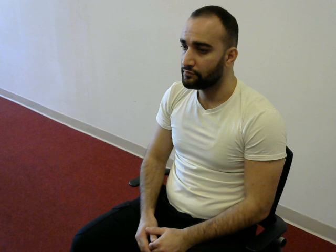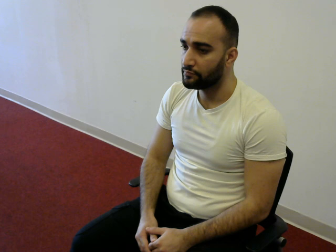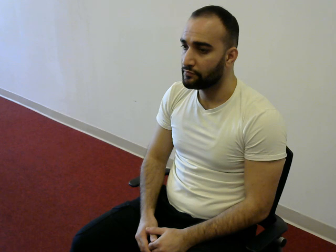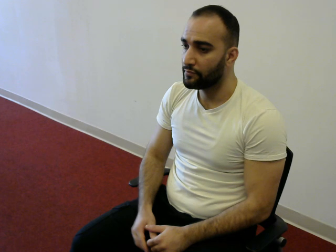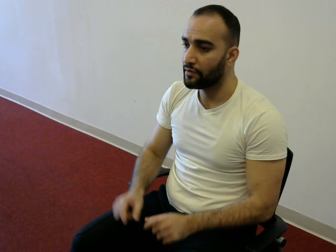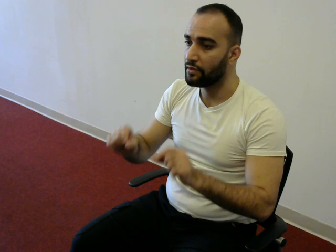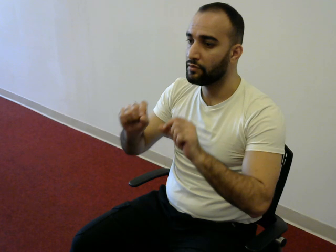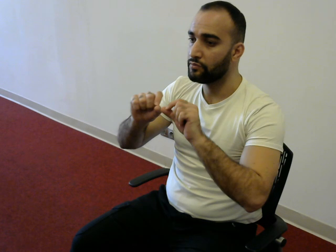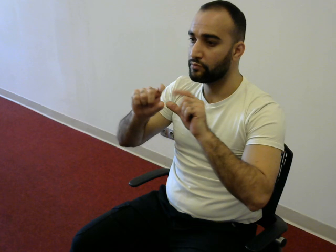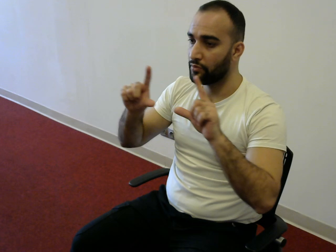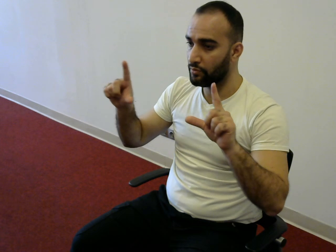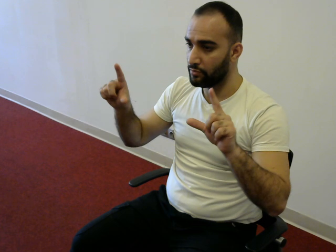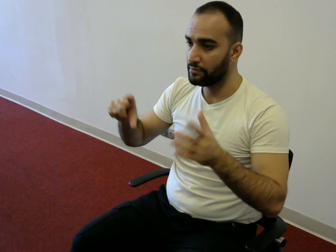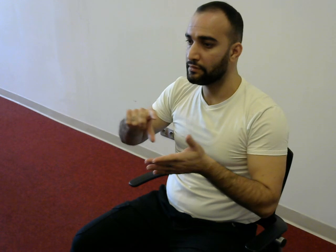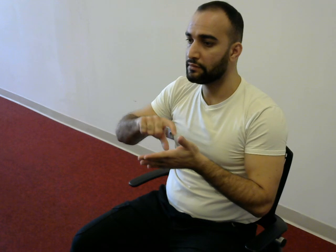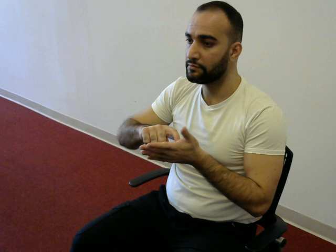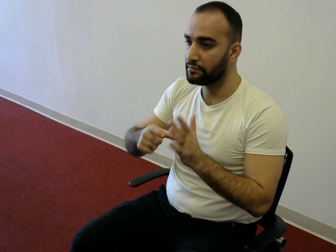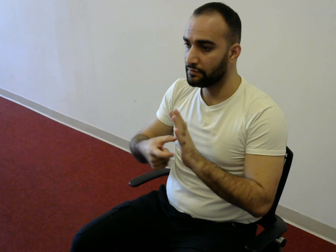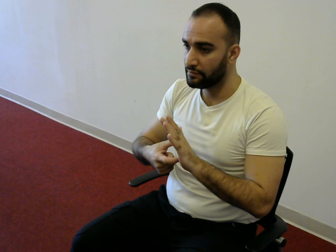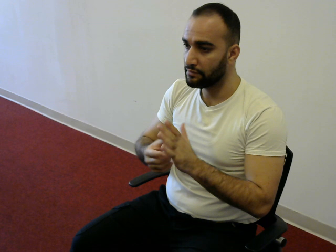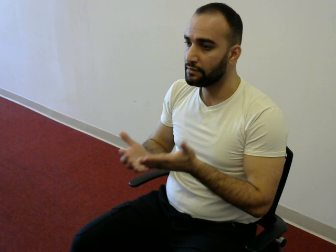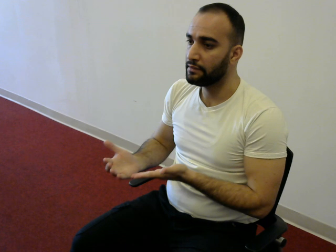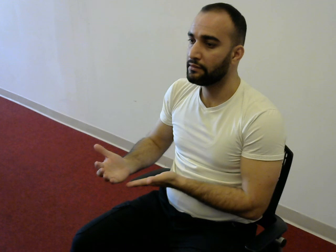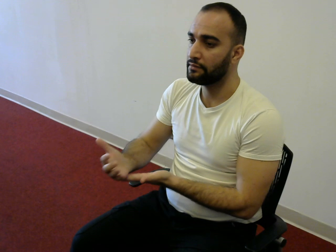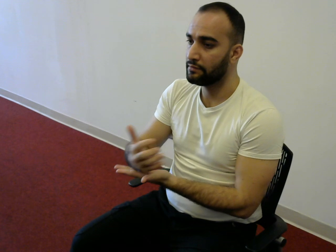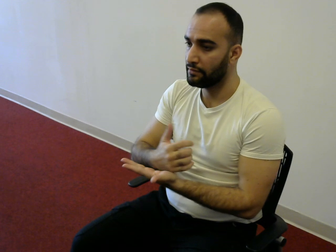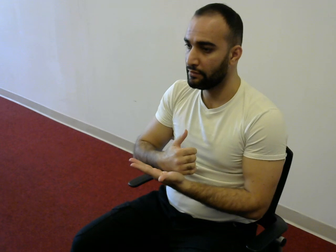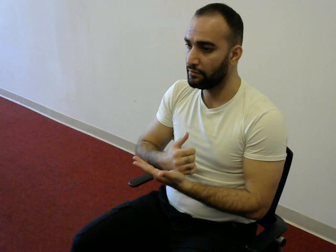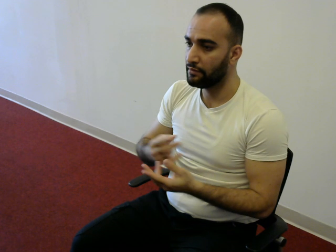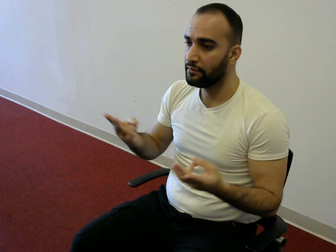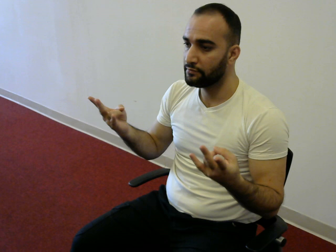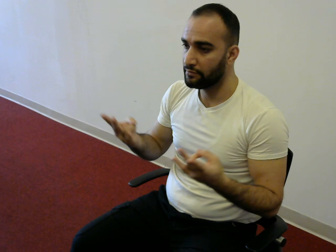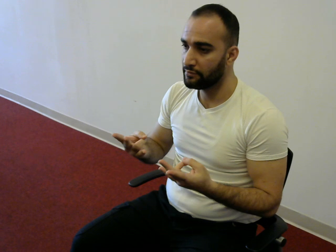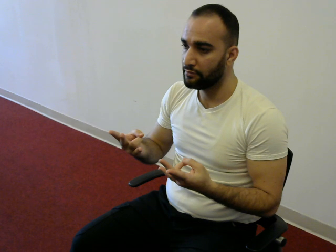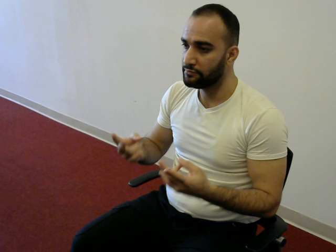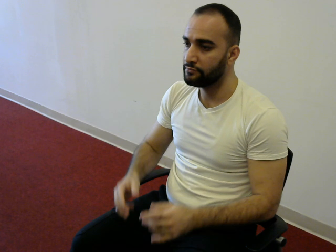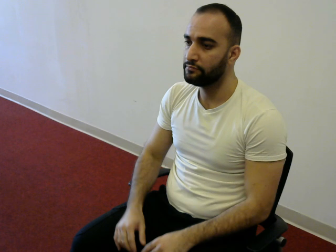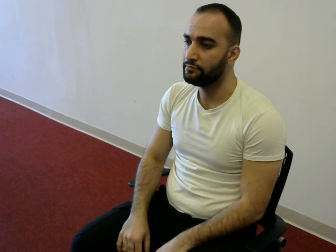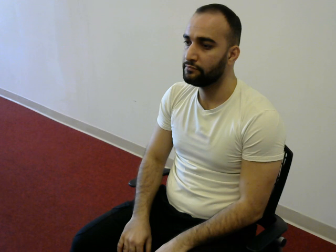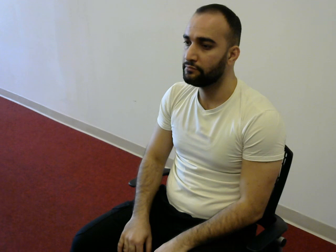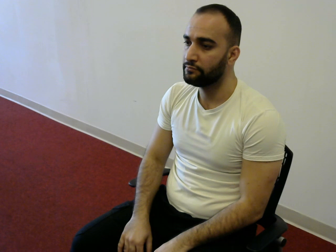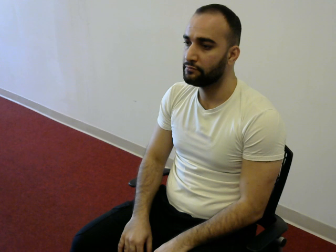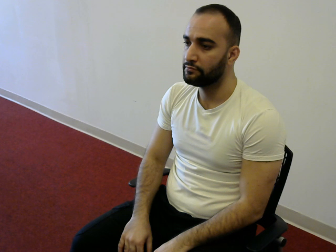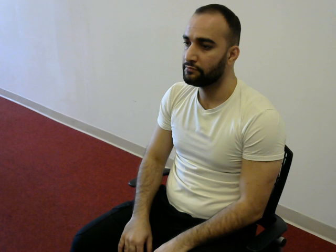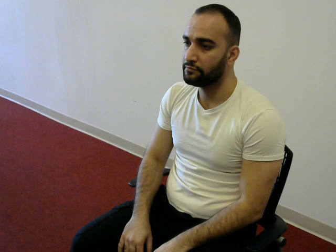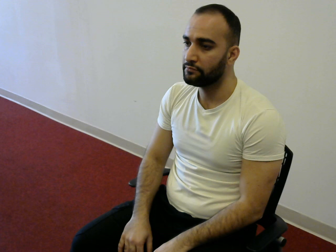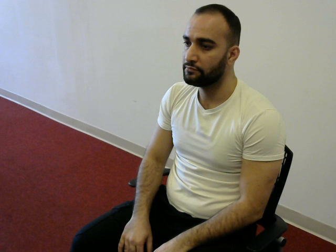Məktəbdə otaqları yığışdırmaq lazımdır